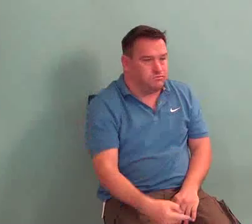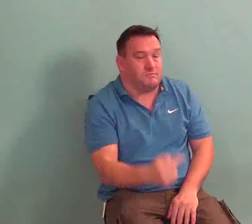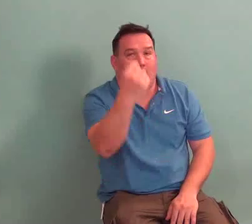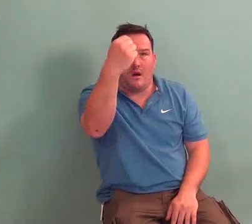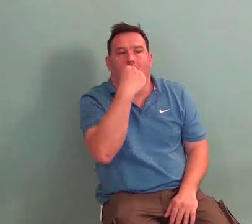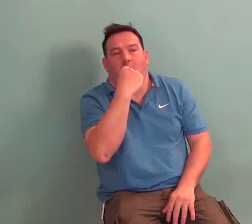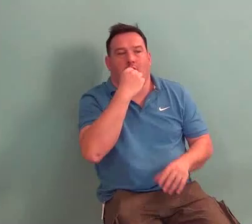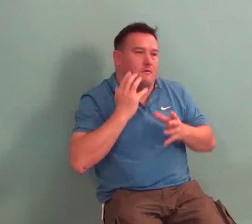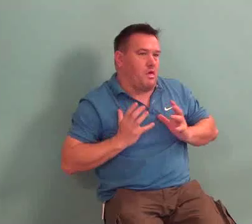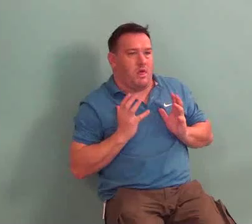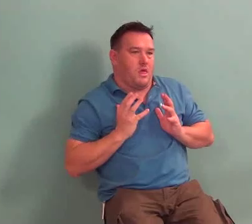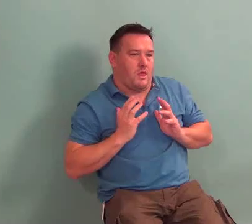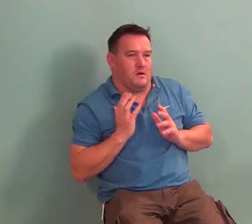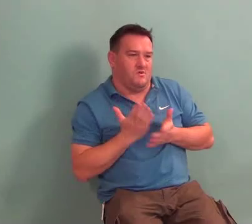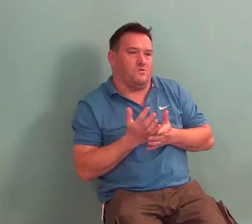Kula trafia kotu do pyska, a potem do brzucha.